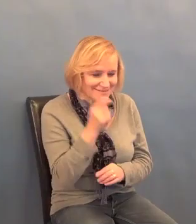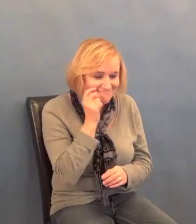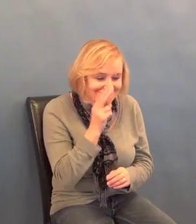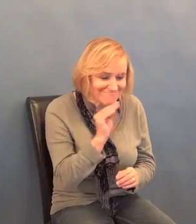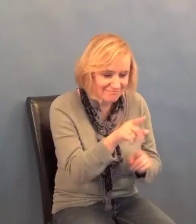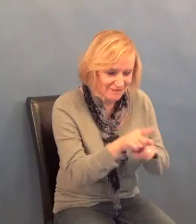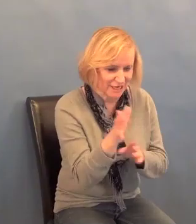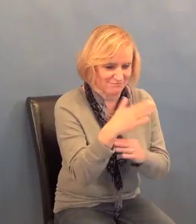Kot patrzy na nią, przysuwa pyszczek do akwarium.